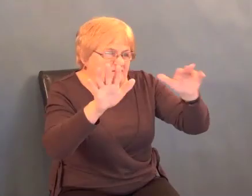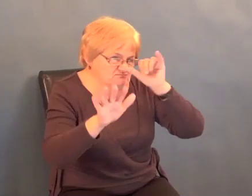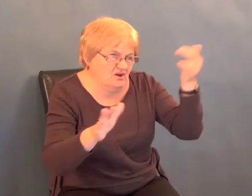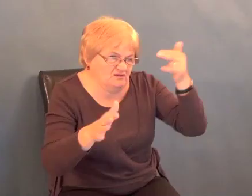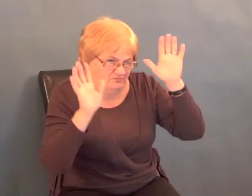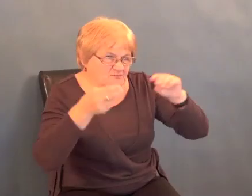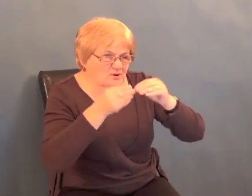Niedziela będzie problemem?